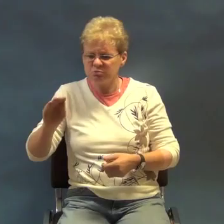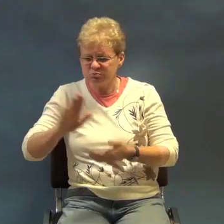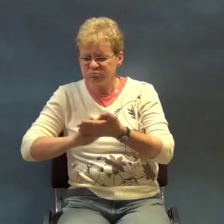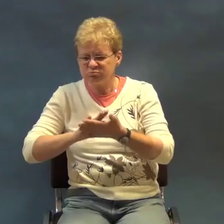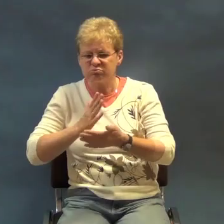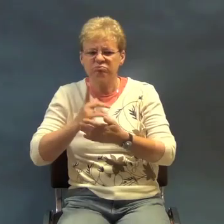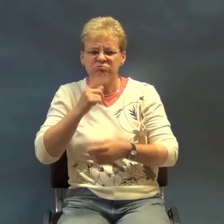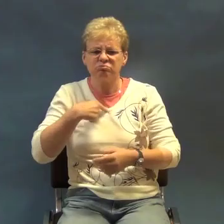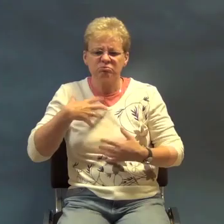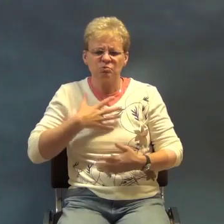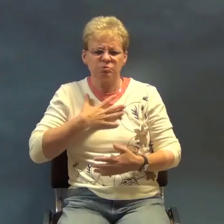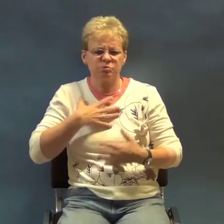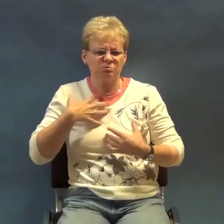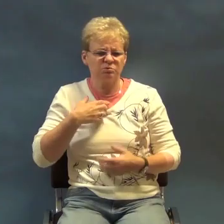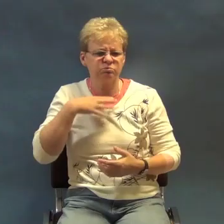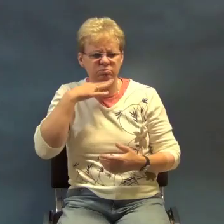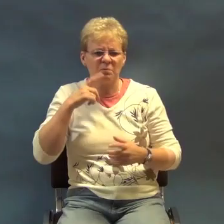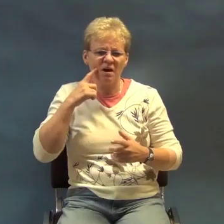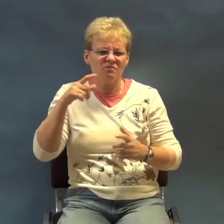"Już idę, czuję się zmęczony, już mam dość zabawy, imprezy."